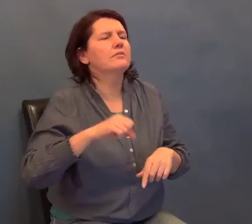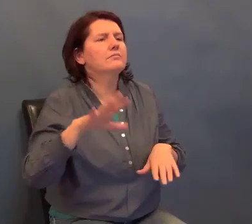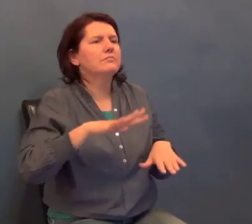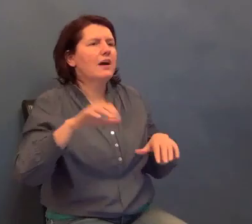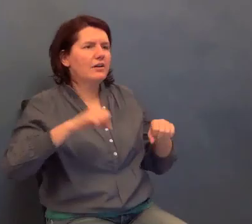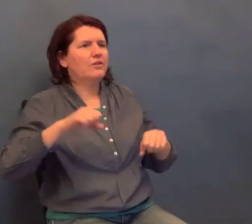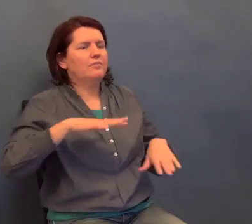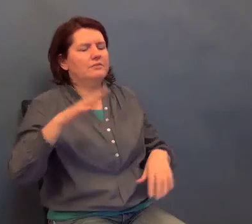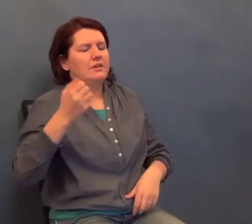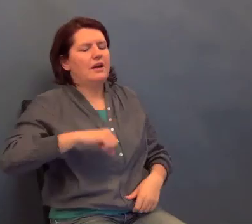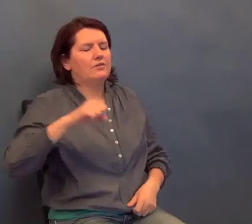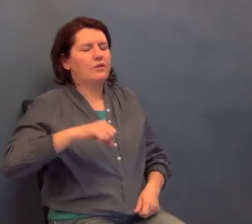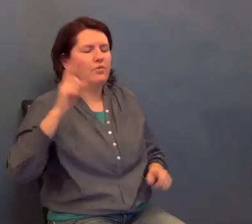Tam, gdzie bomba atomowa.